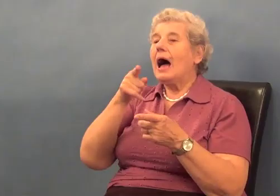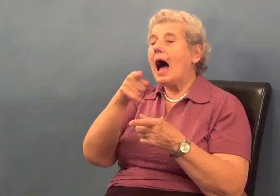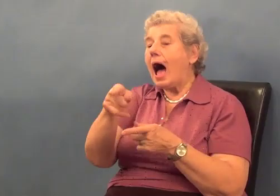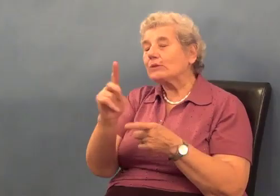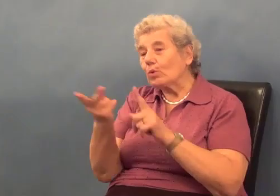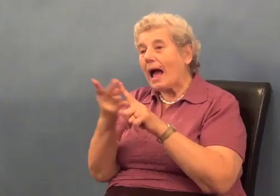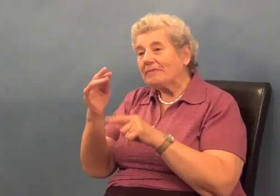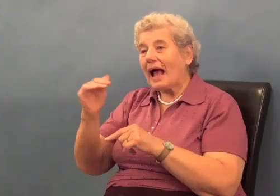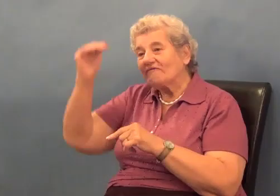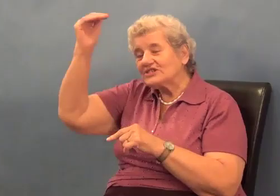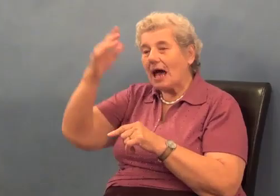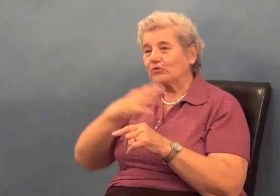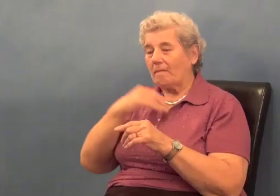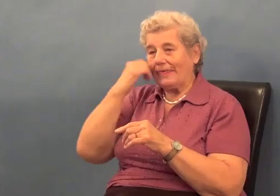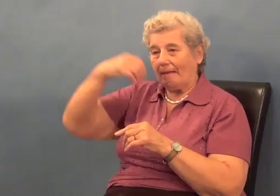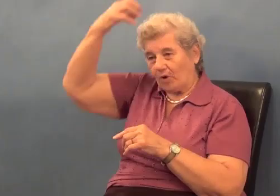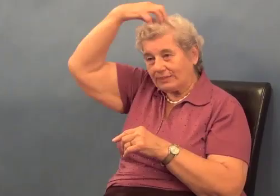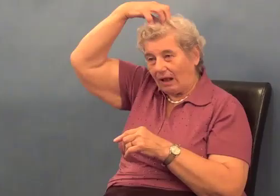A ten drugi Miki, wyższy, ma na głowie jabłko.